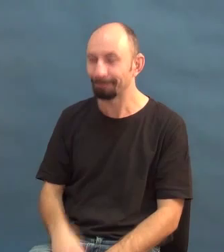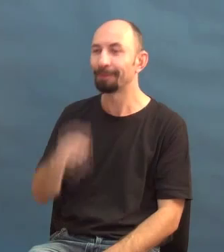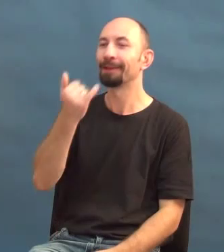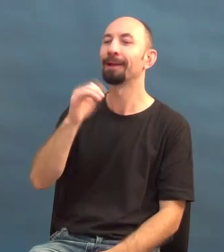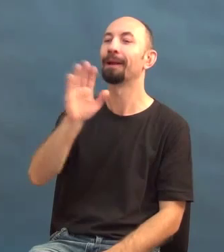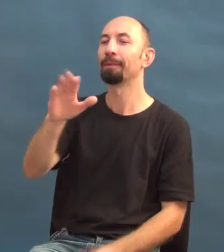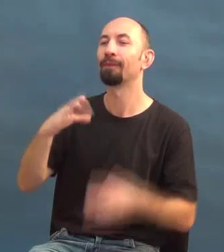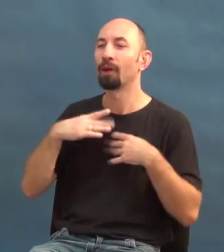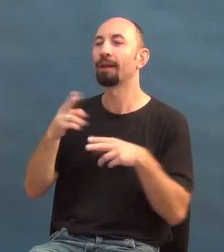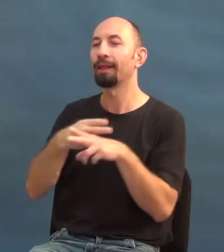Jak masz wolne?